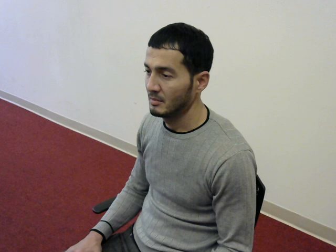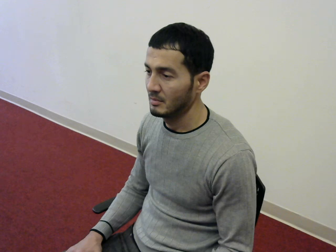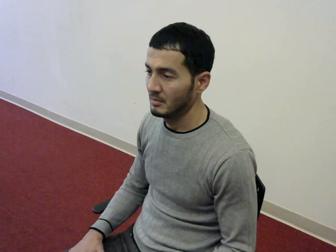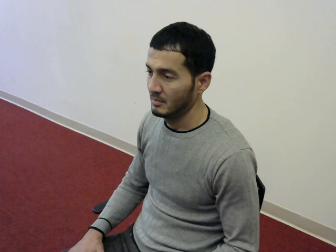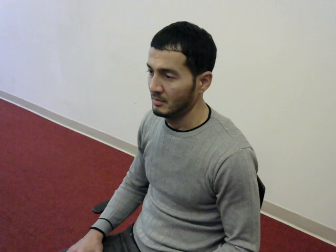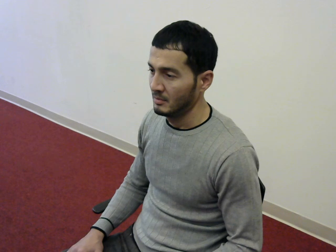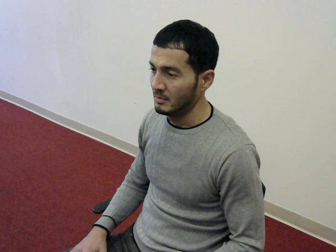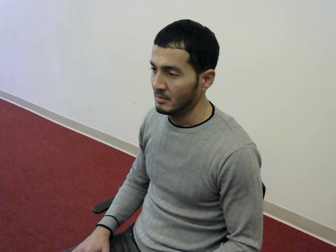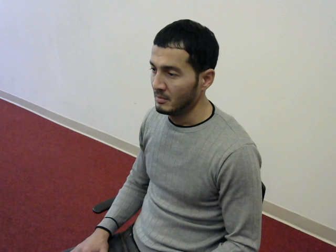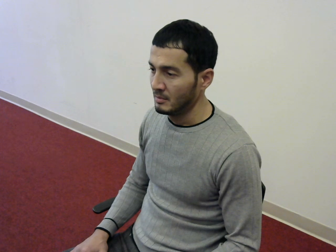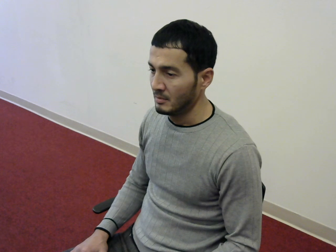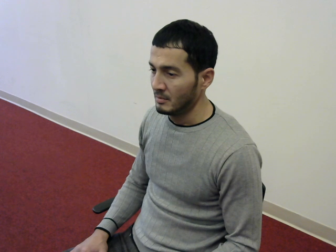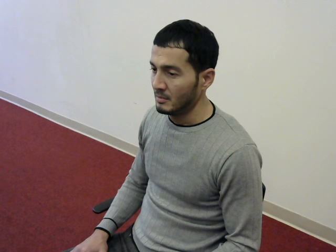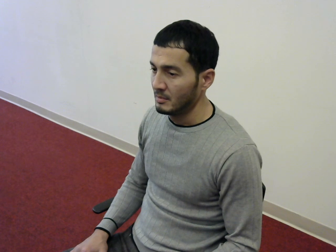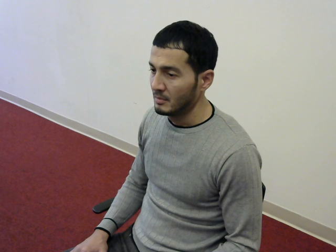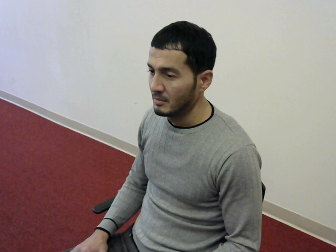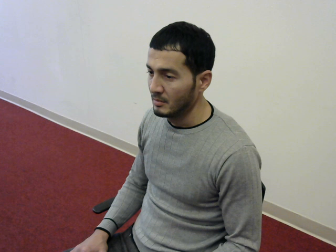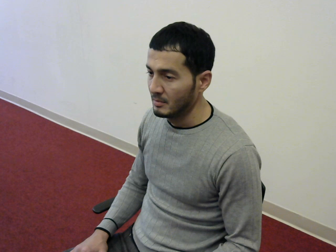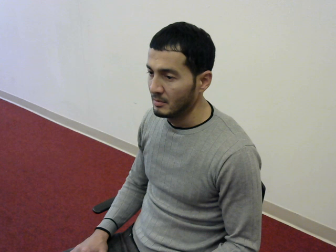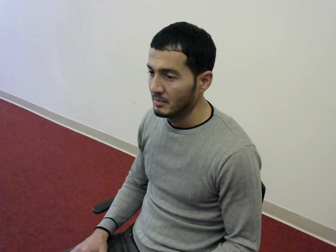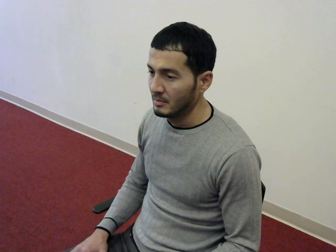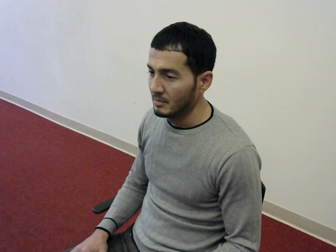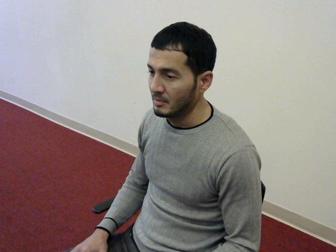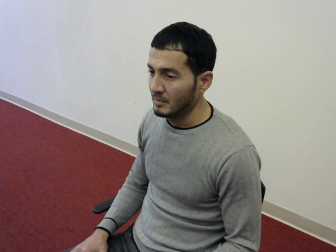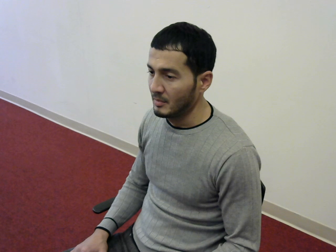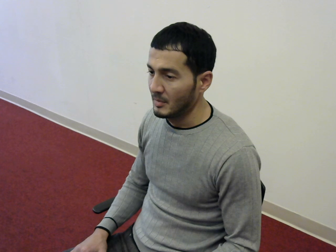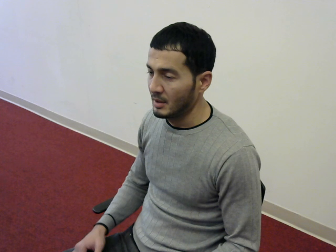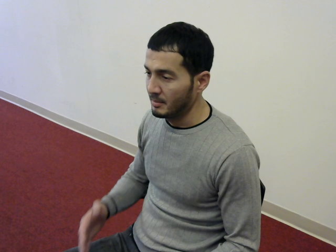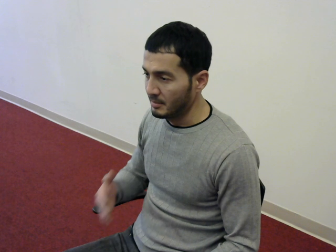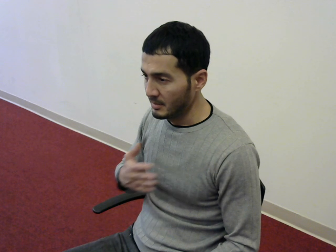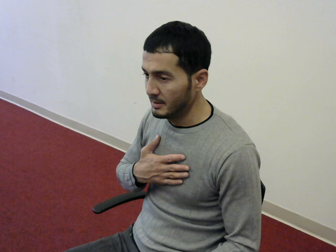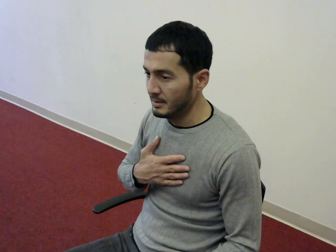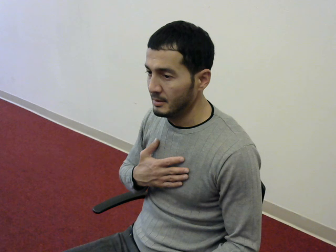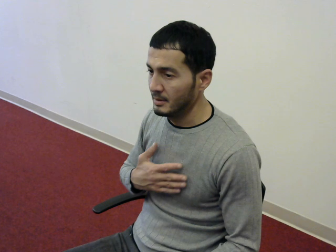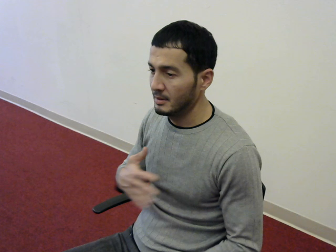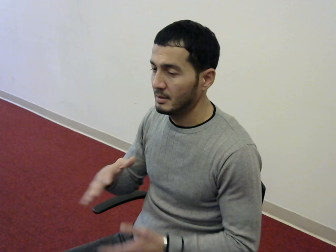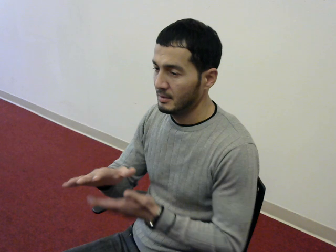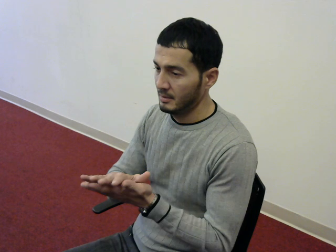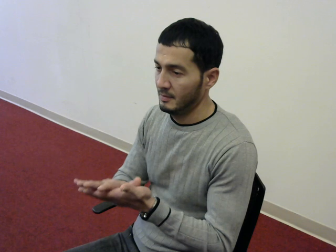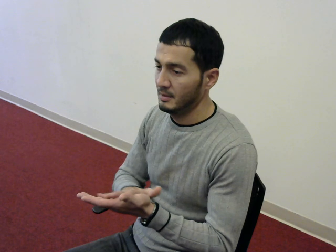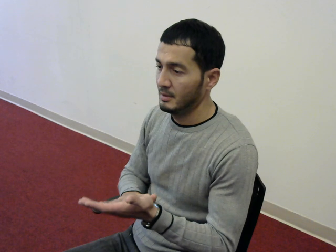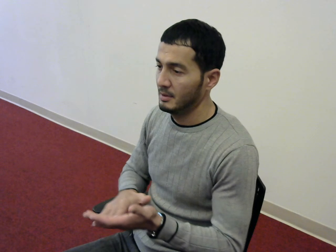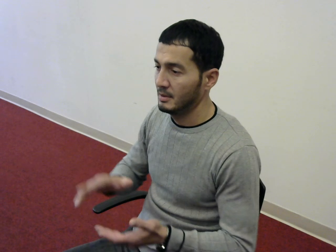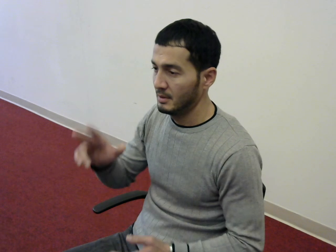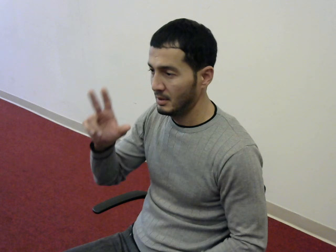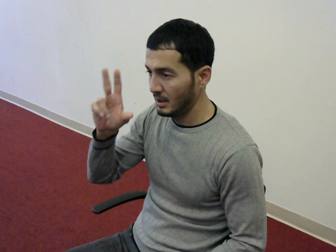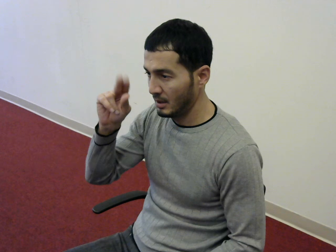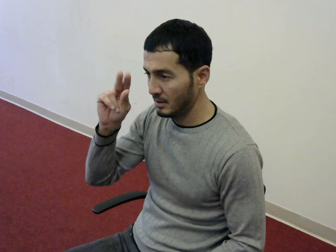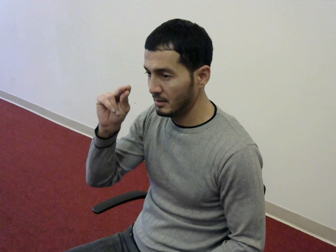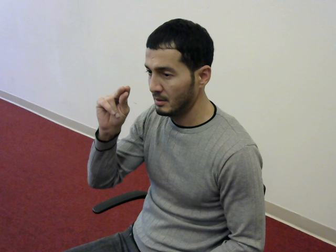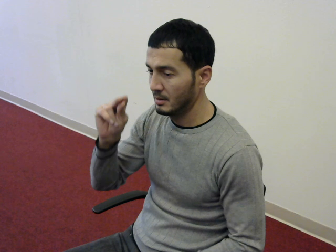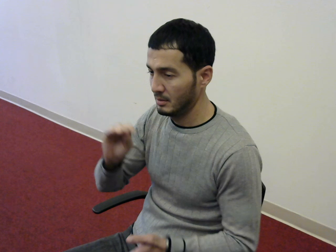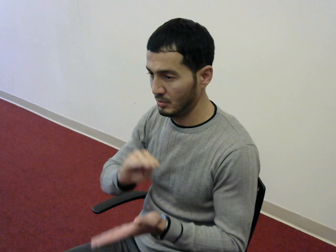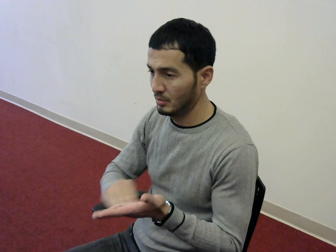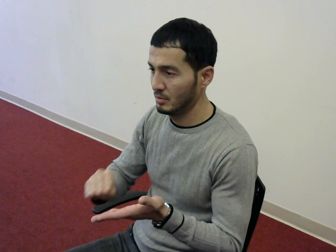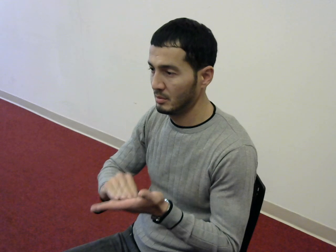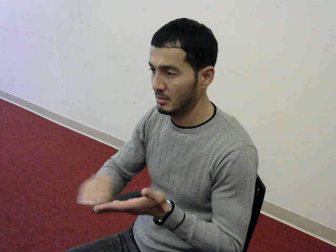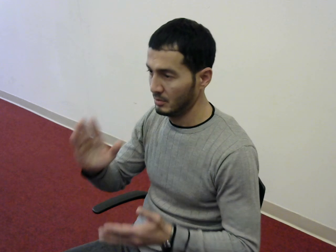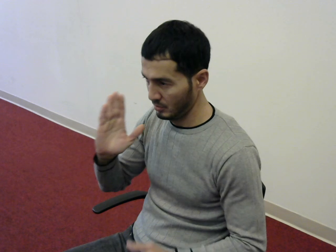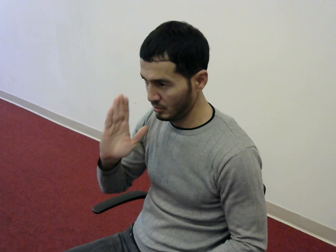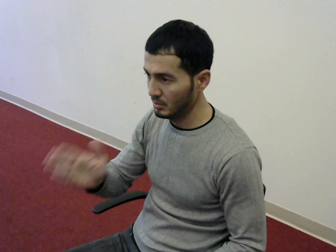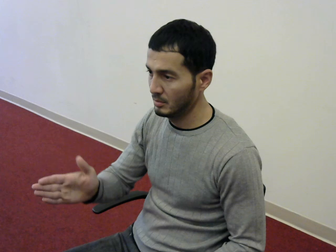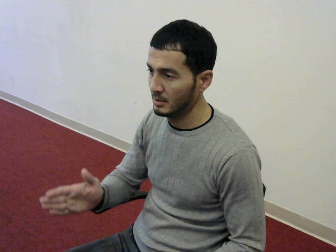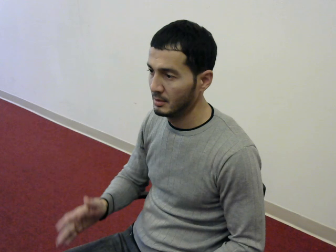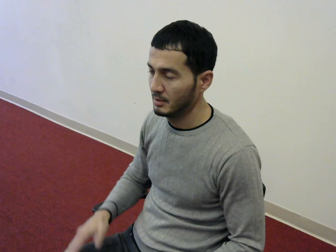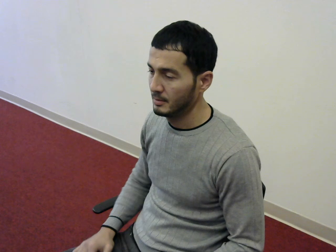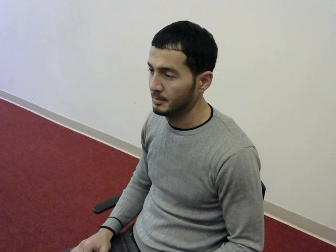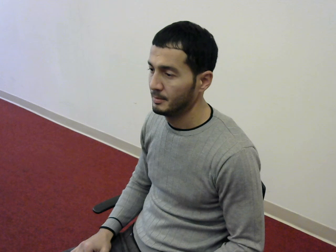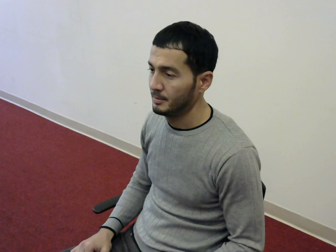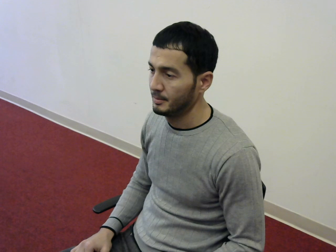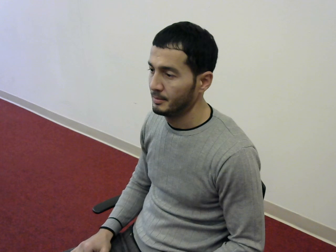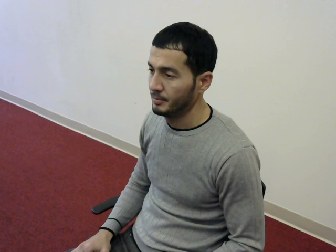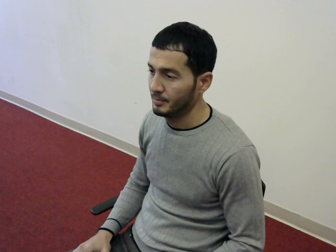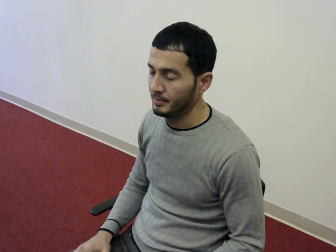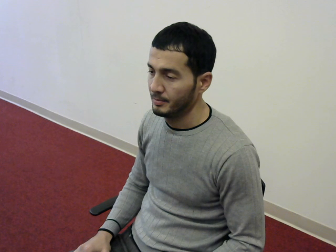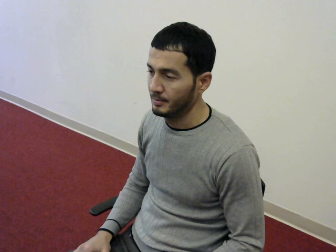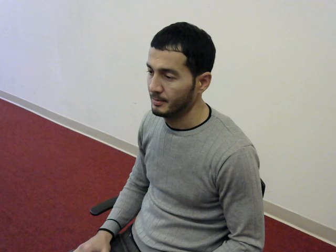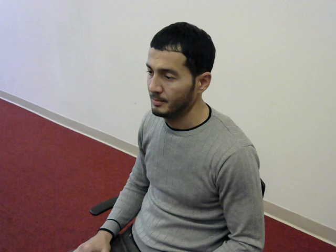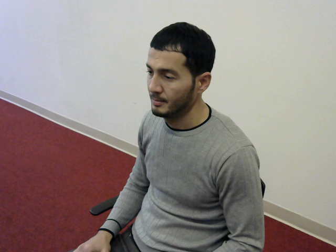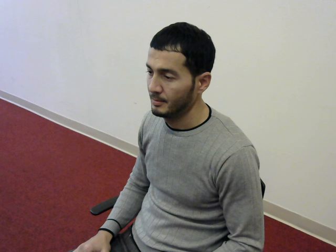Mən ərizəni nə vaxt yazmalıyam?